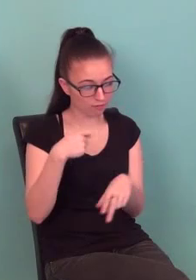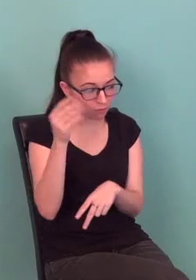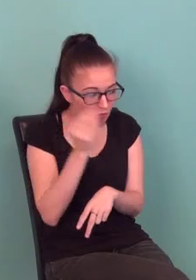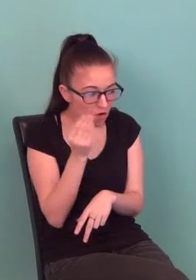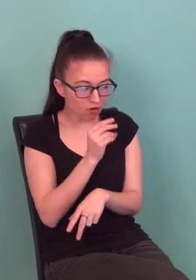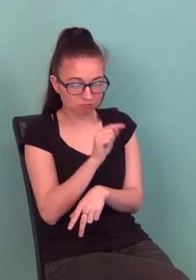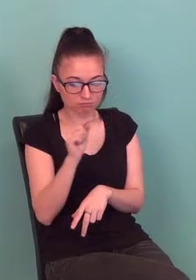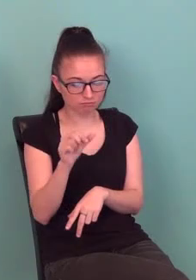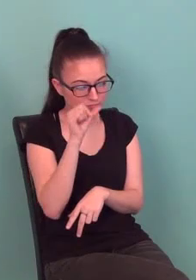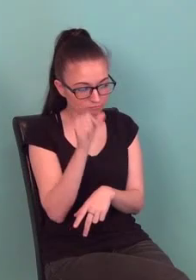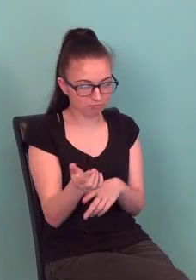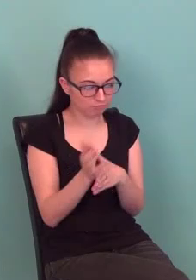Wyjeżdżam nad morze, nie mogę.